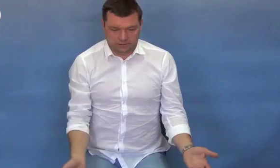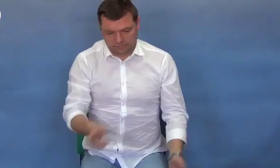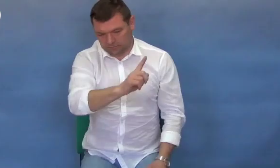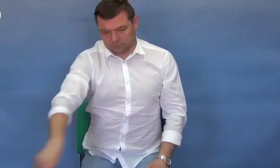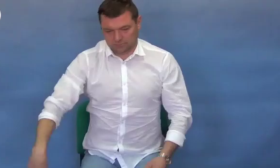Przekreślenie.